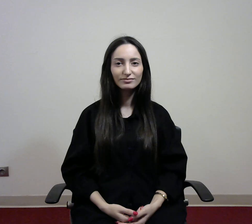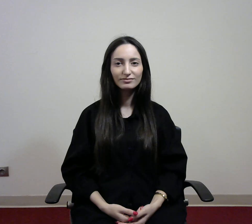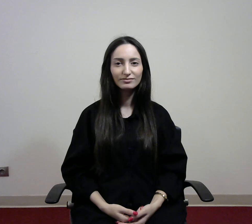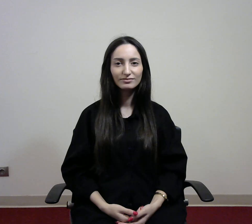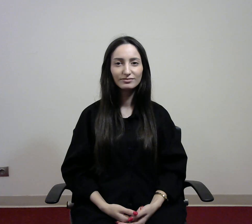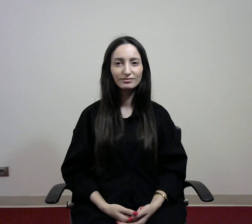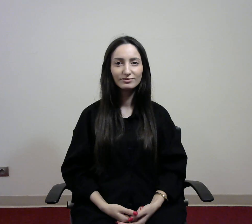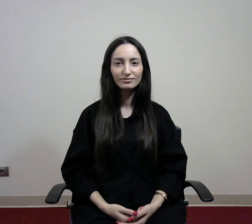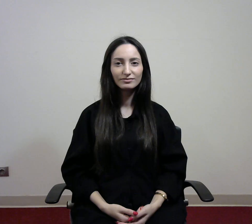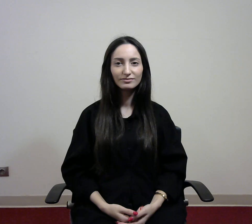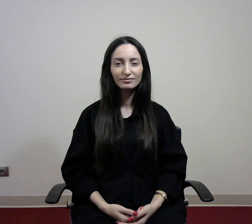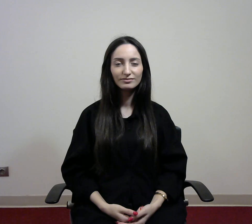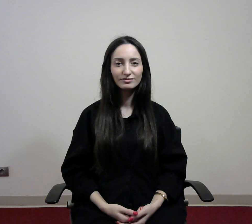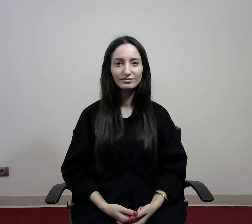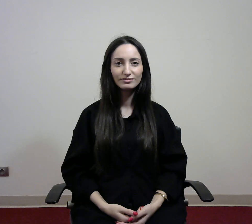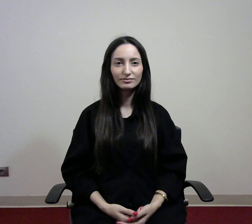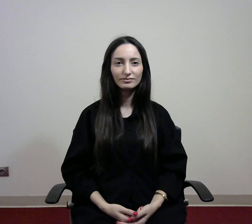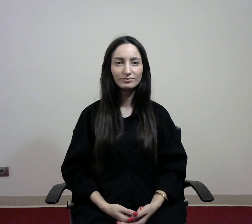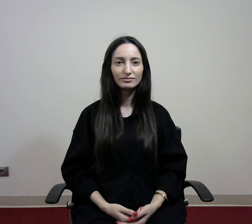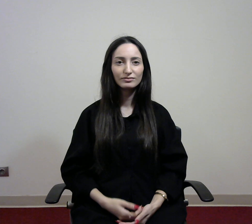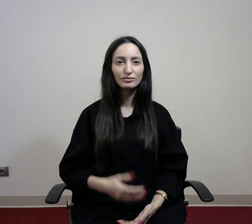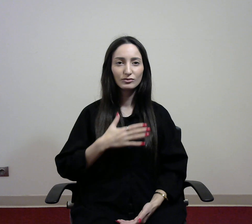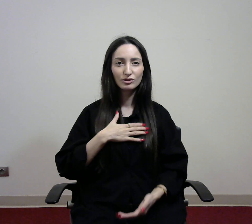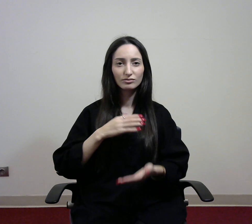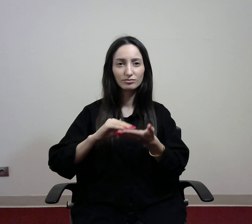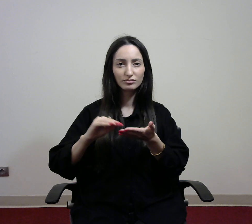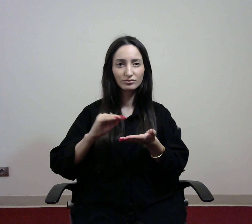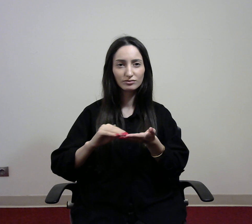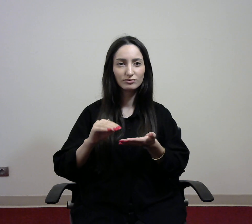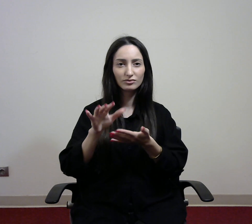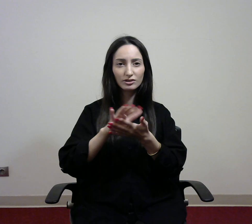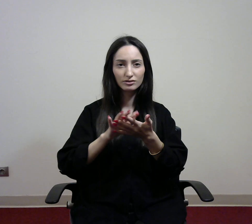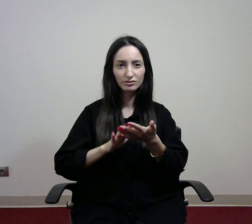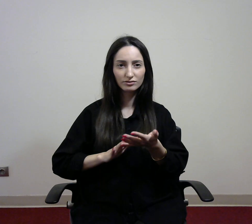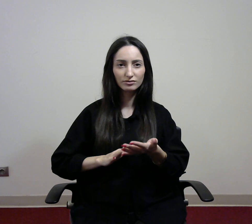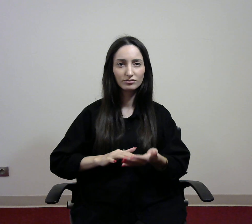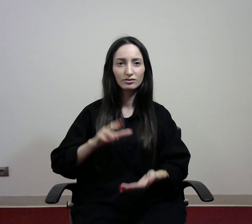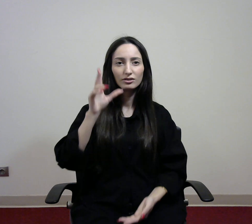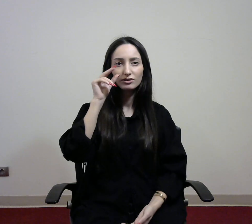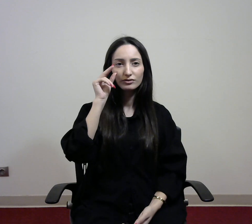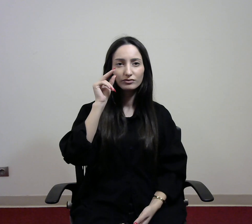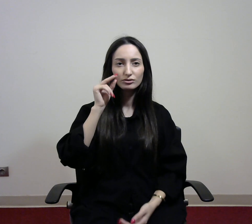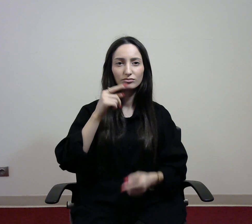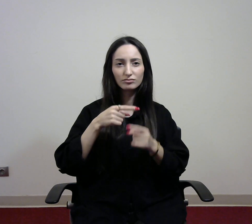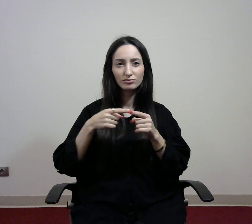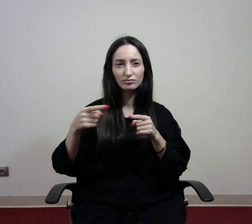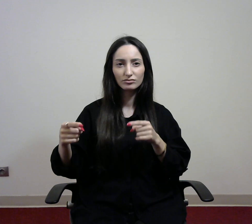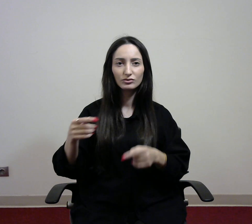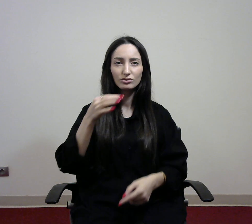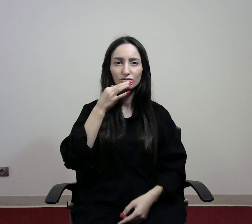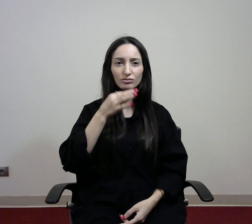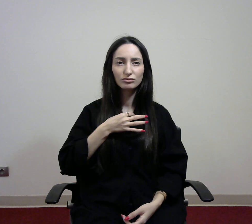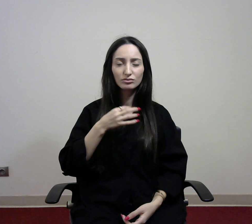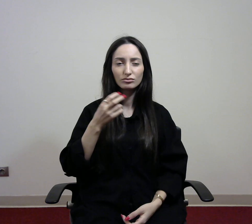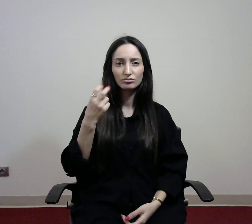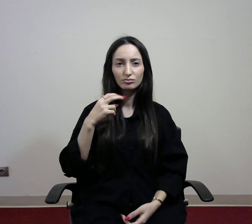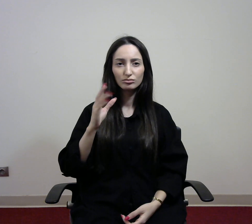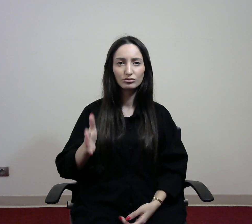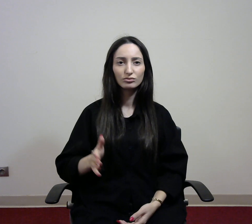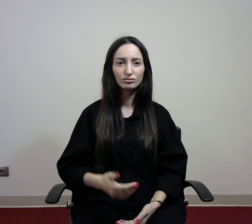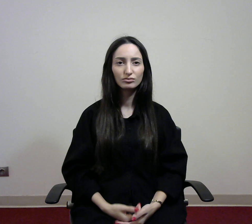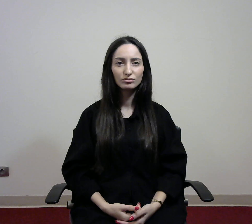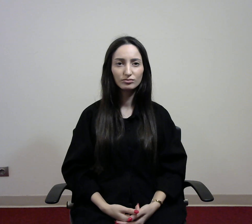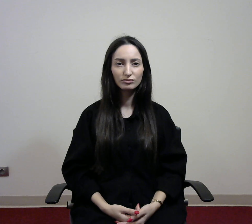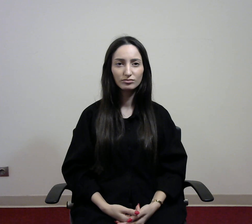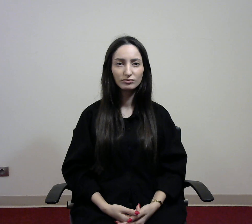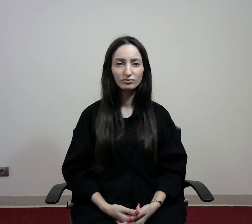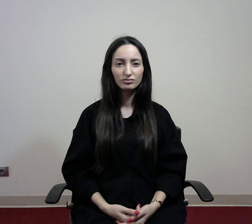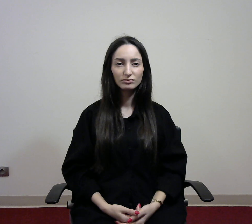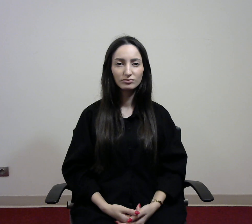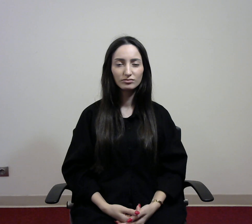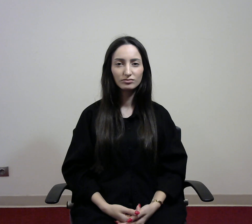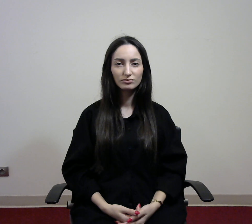Mənim yazdığım ərizəyə hansı müddətdə cavab gələcək?